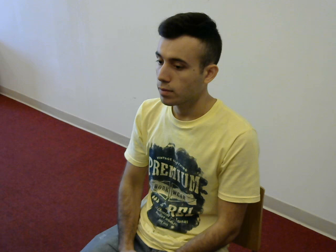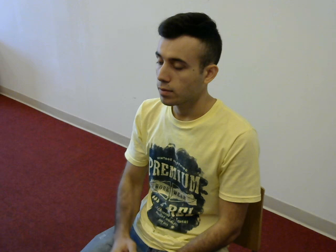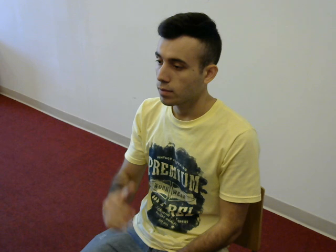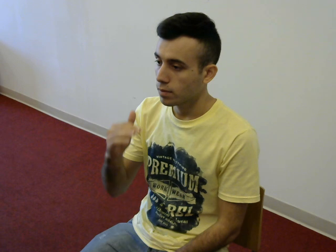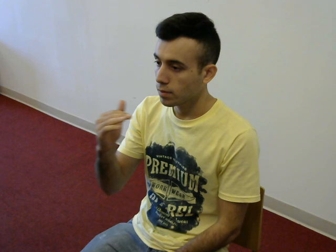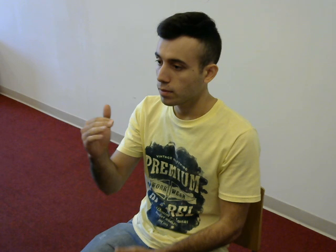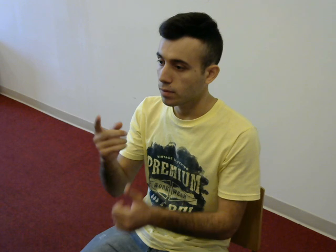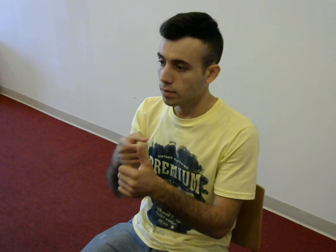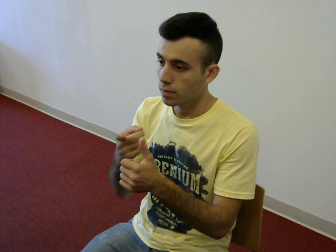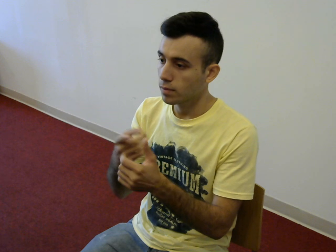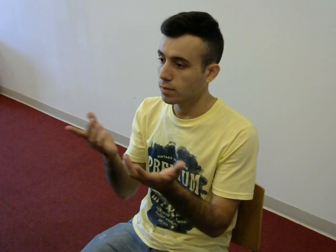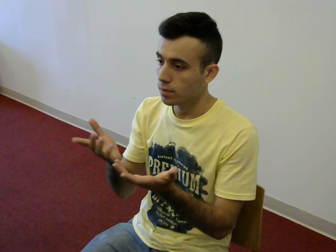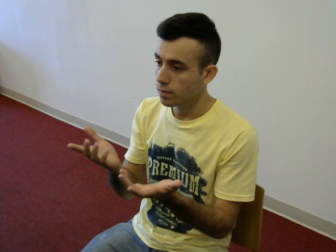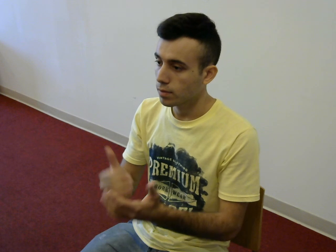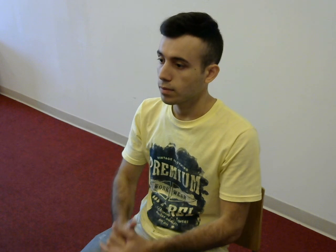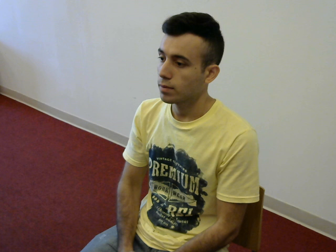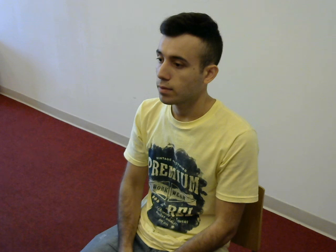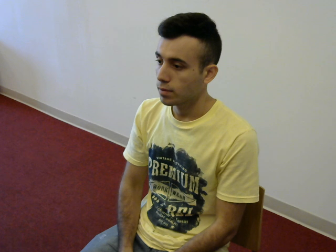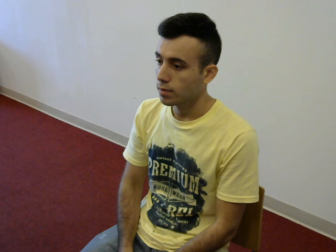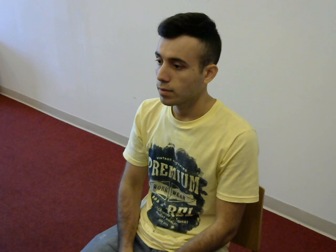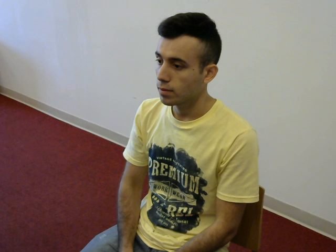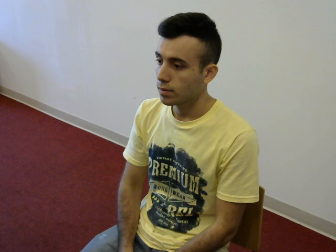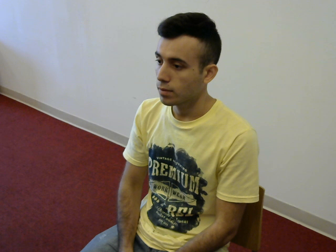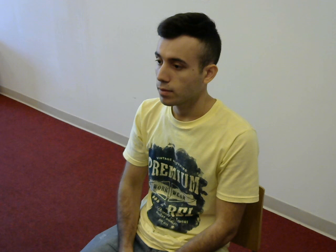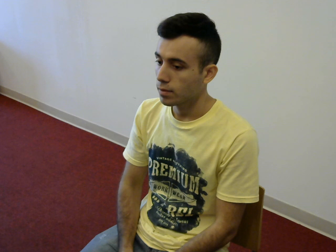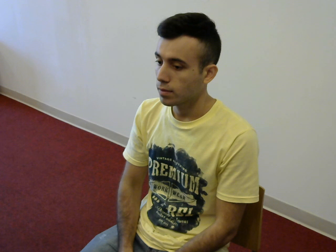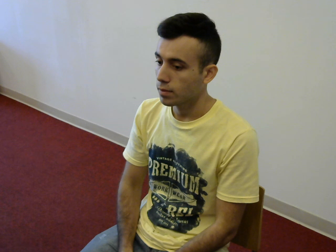Sizin adınız nədir?